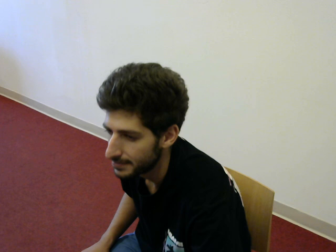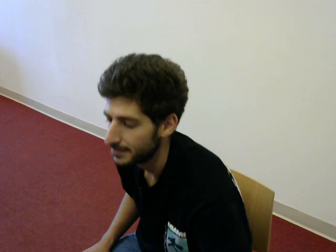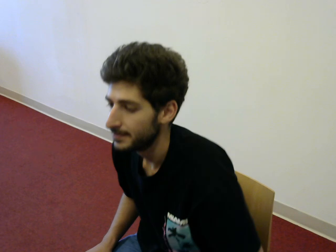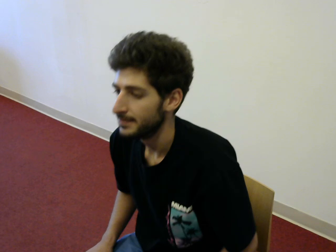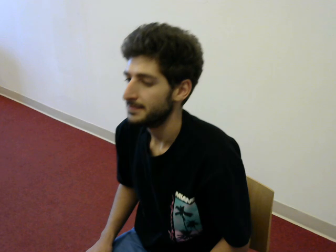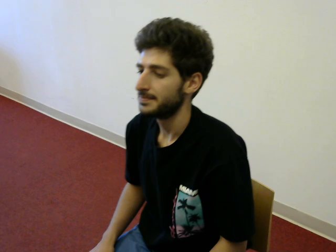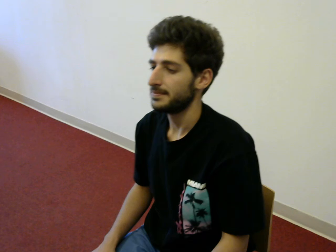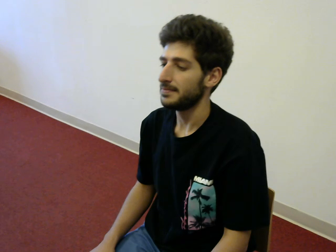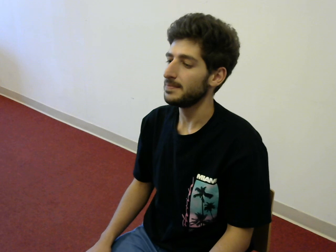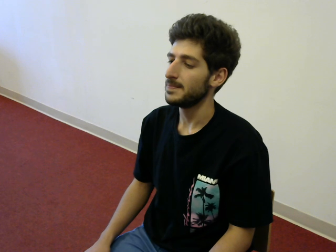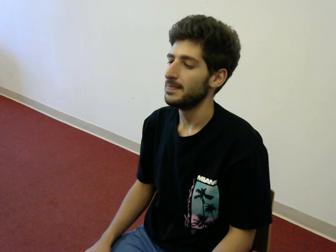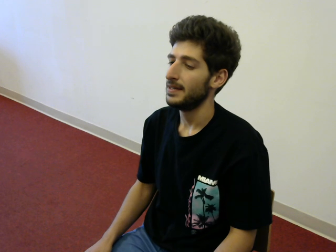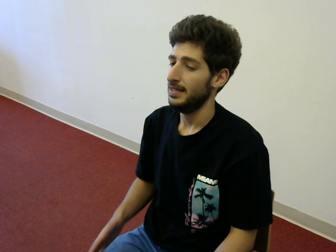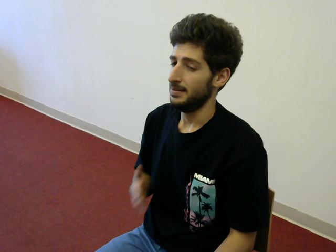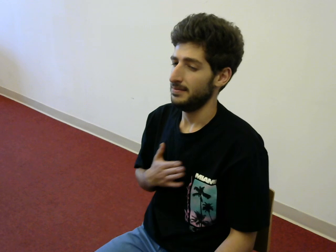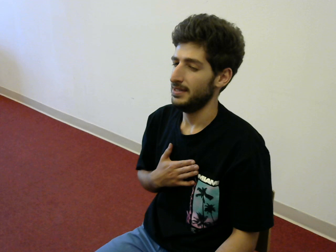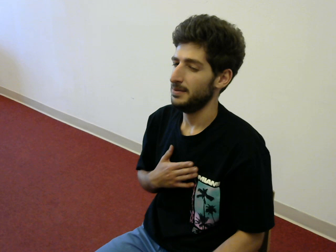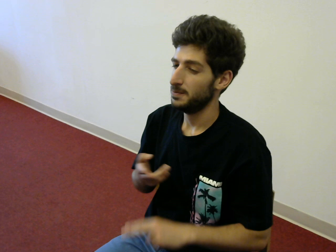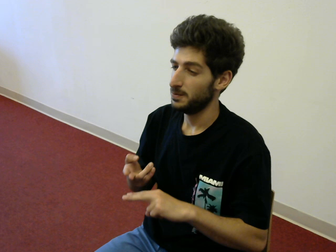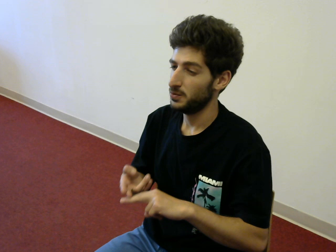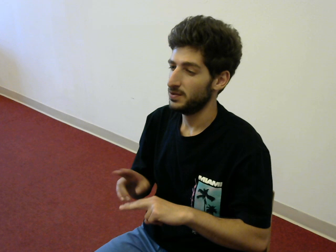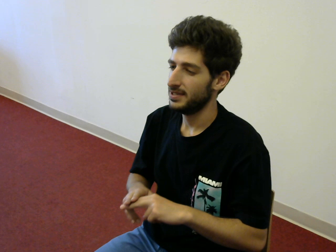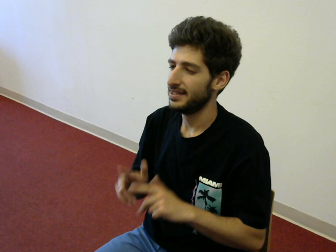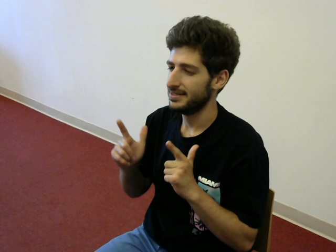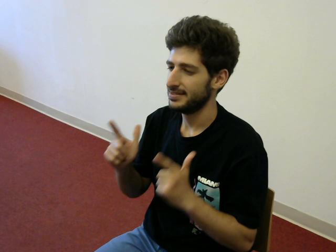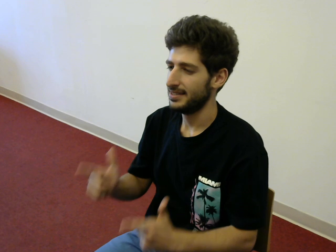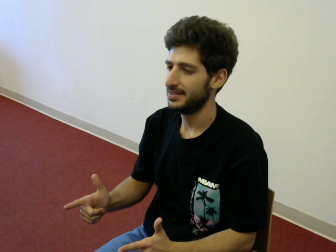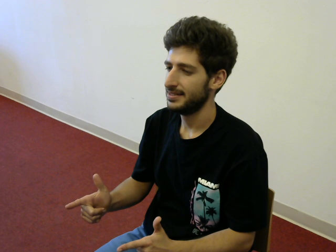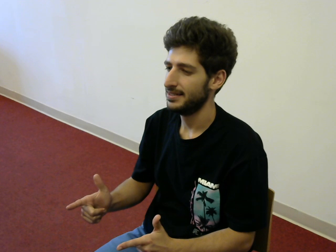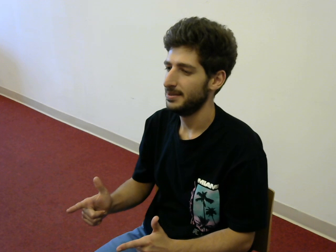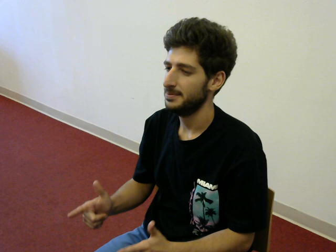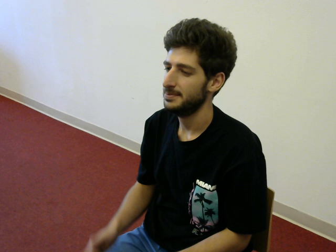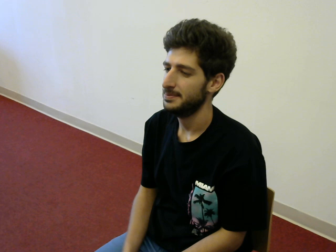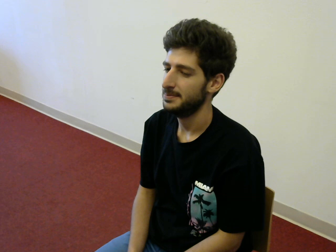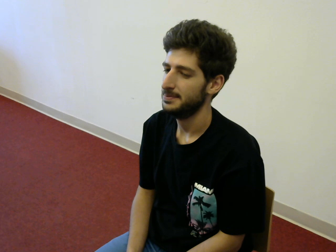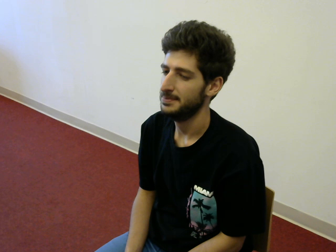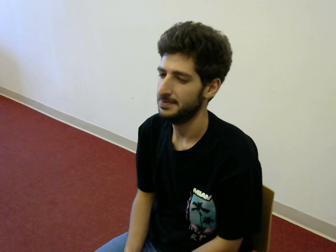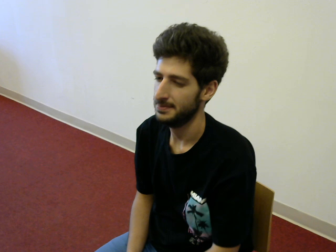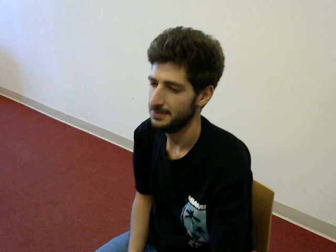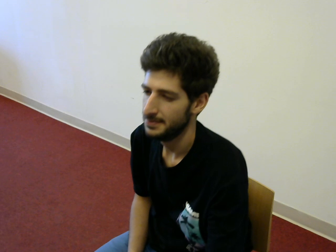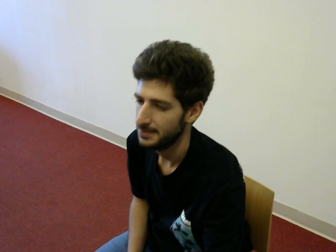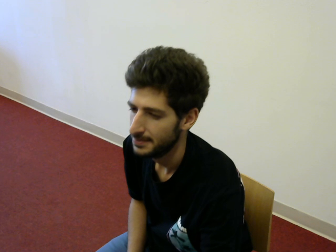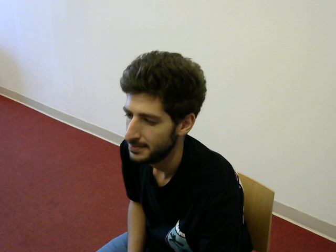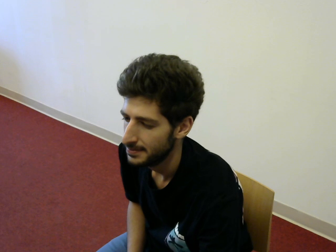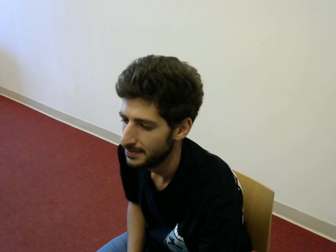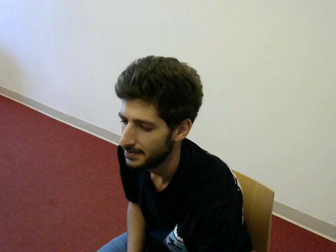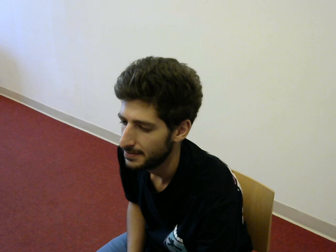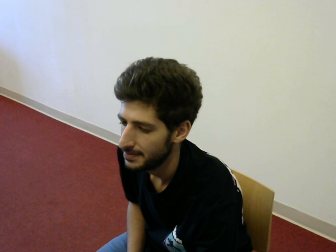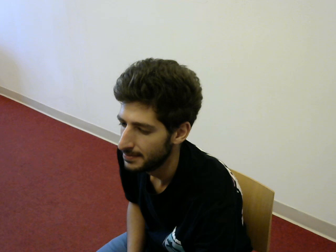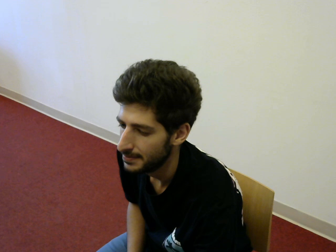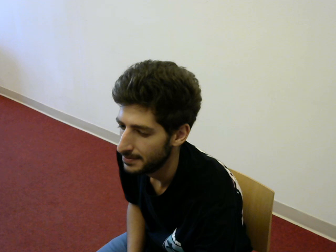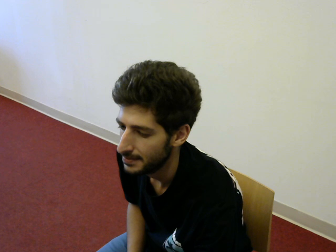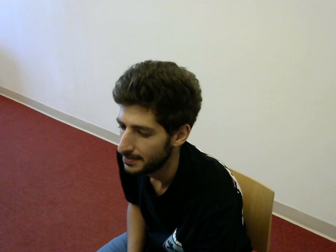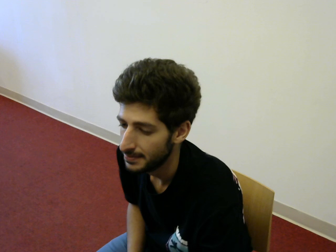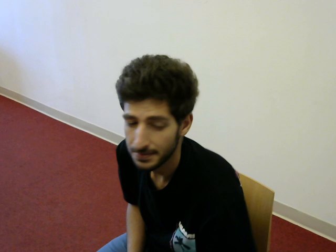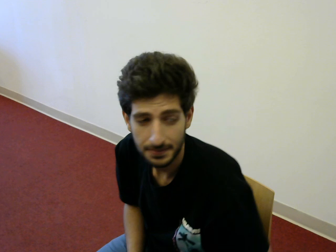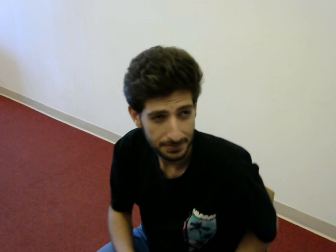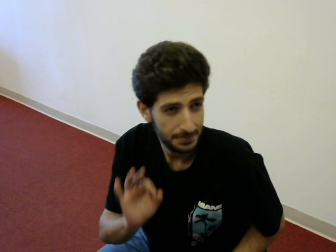Mən bununla razıyam